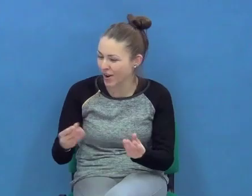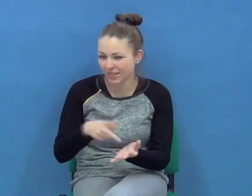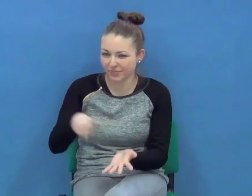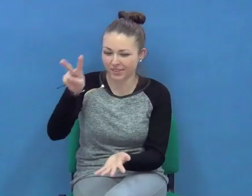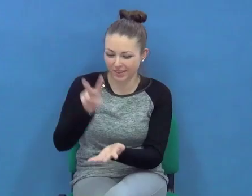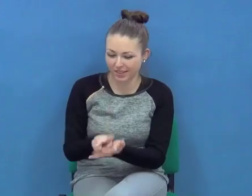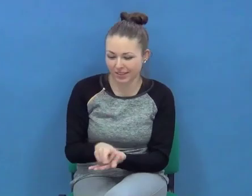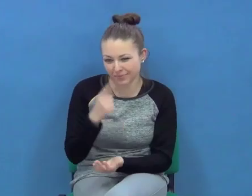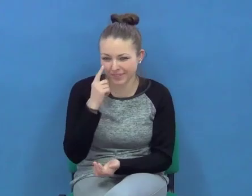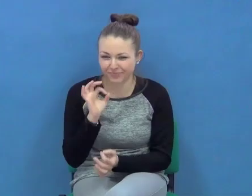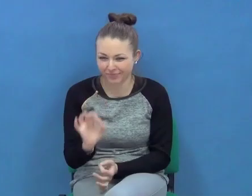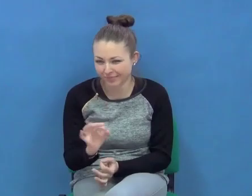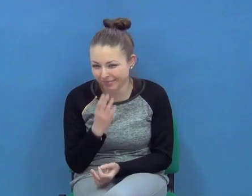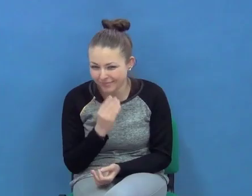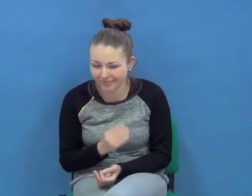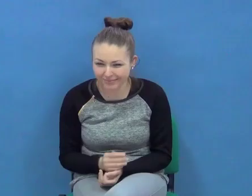Myślę, że wtedy ktoś może się przewrócić.